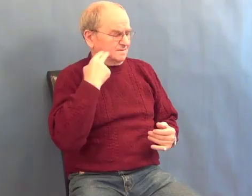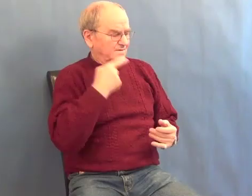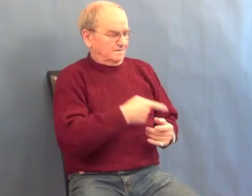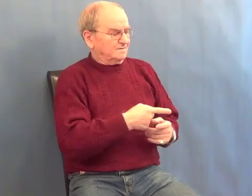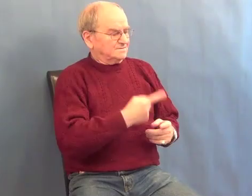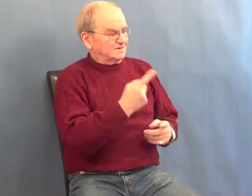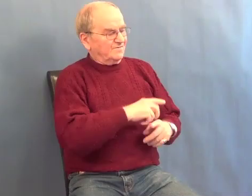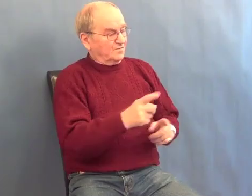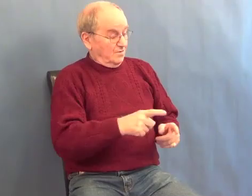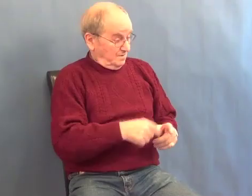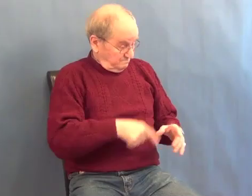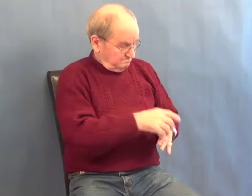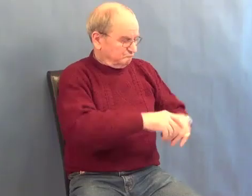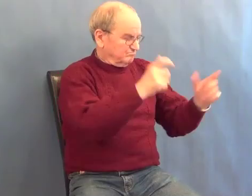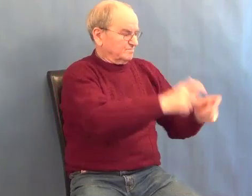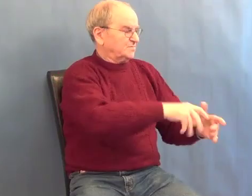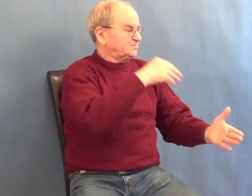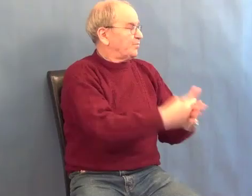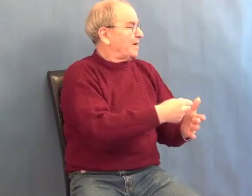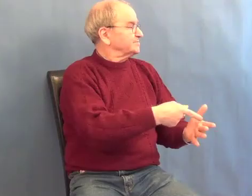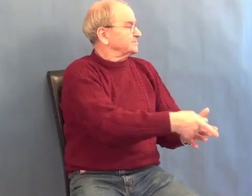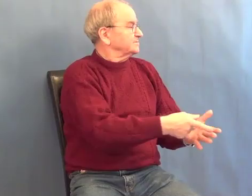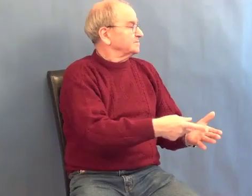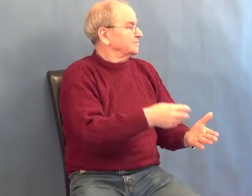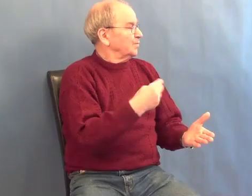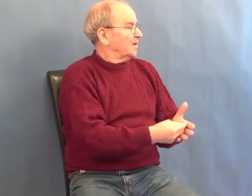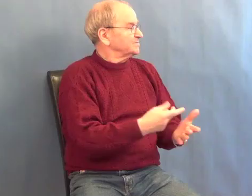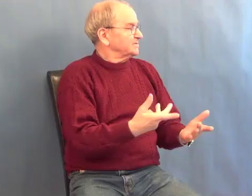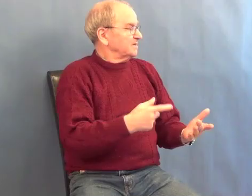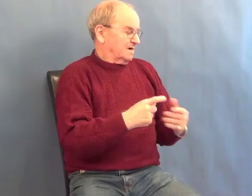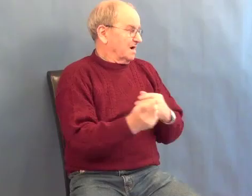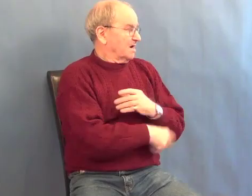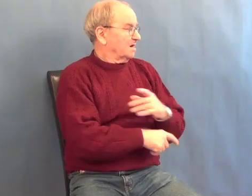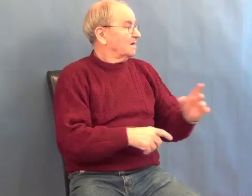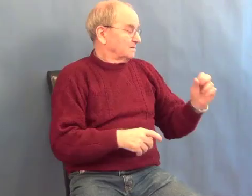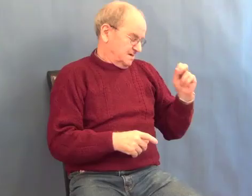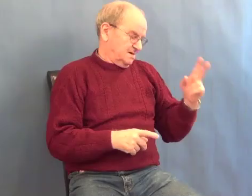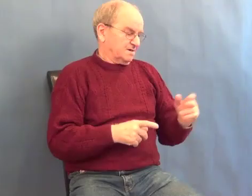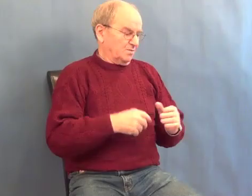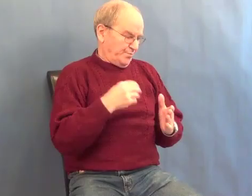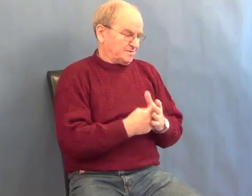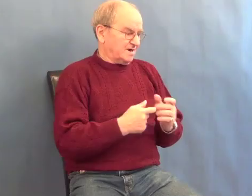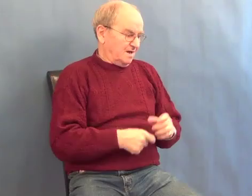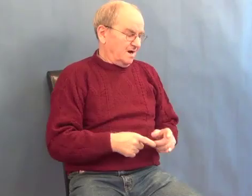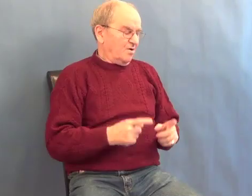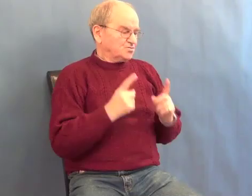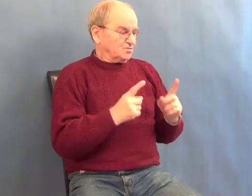Kiedyś Głusi weszli mimo zakazu i złapali ich, oni musieli zapłacić karę, tak było.